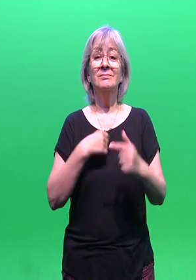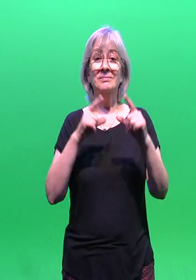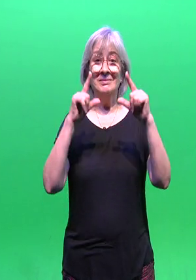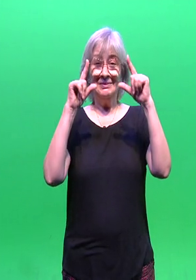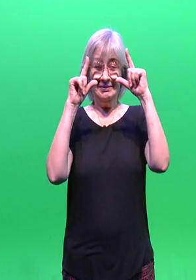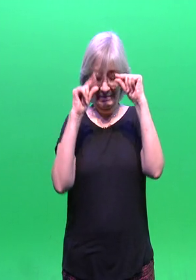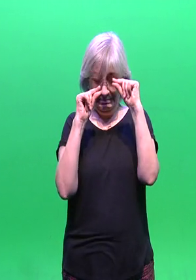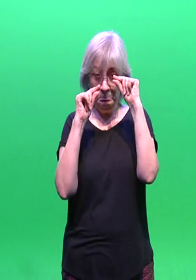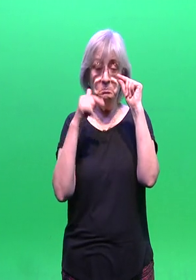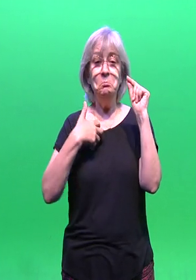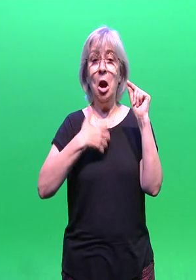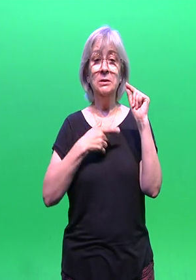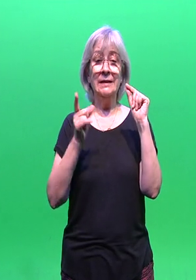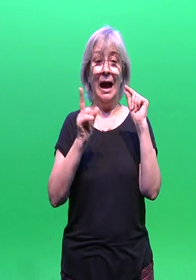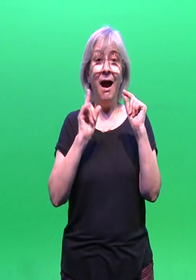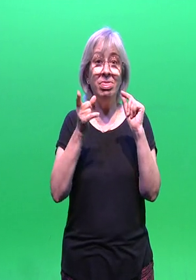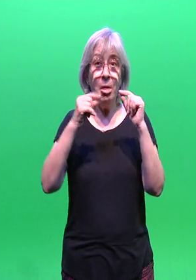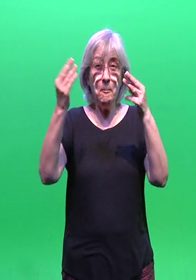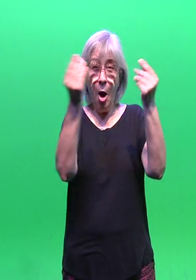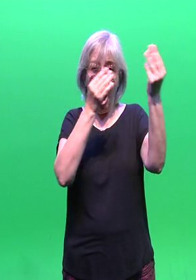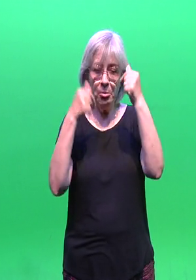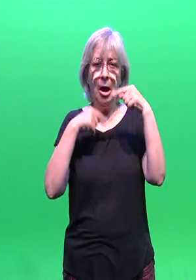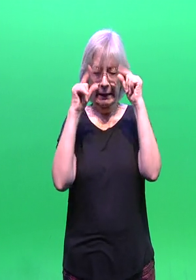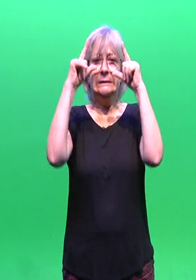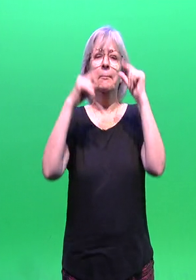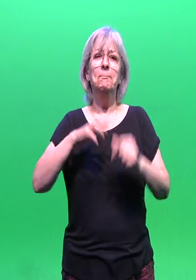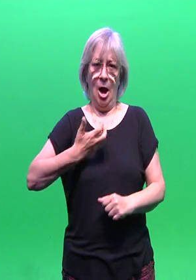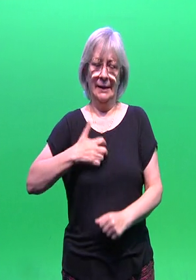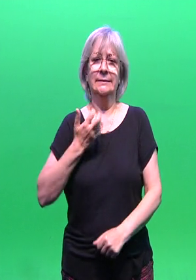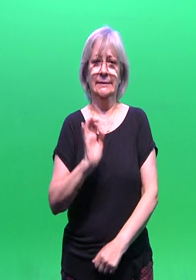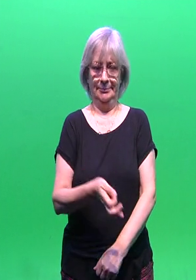Quan tinc els ulls tancats no sento molèsties, però quan hi ha pols i tinc els ulls oberts sí que tinc molèsties.